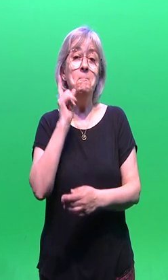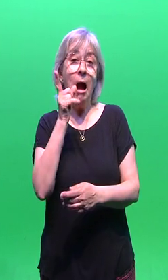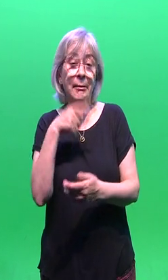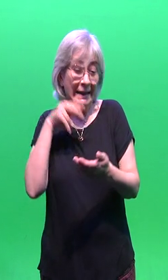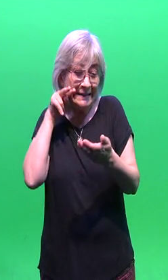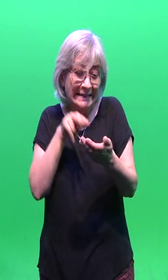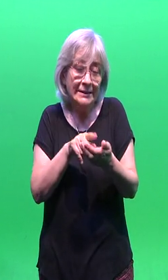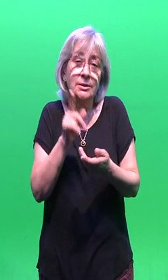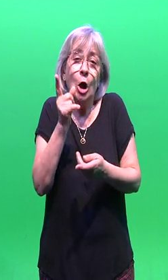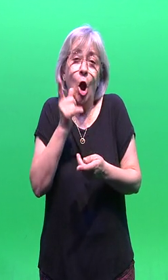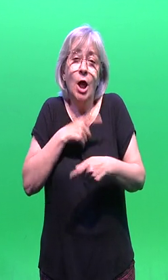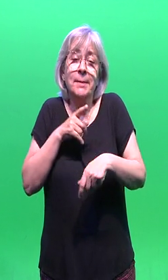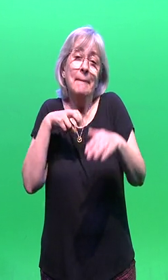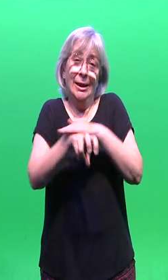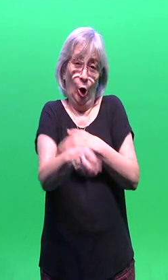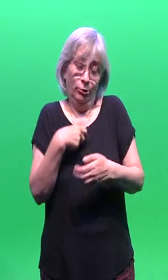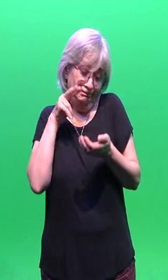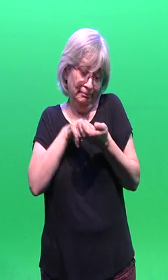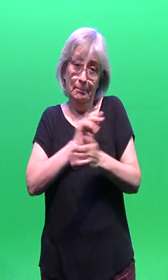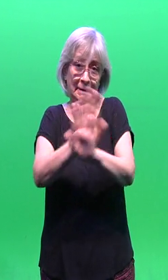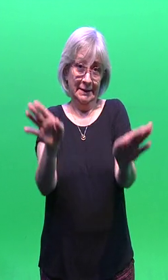Només miro el mòbil quan soc al metro, i ja està.